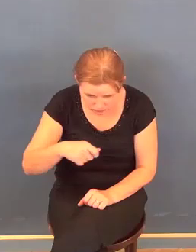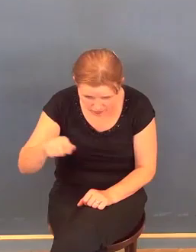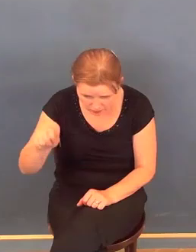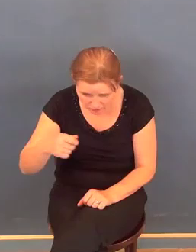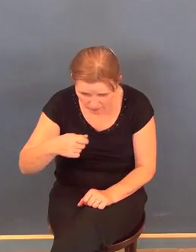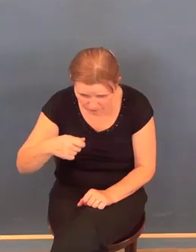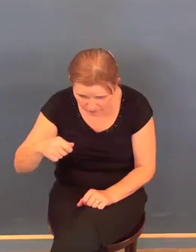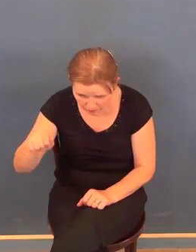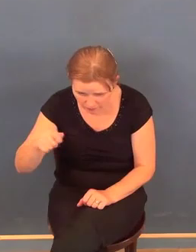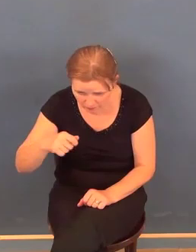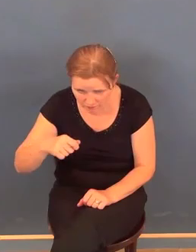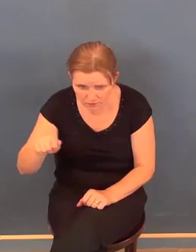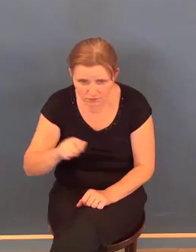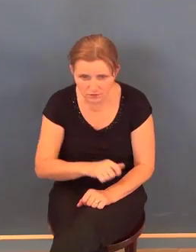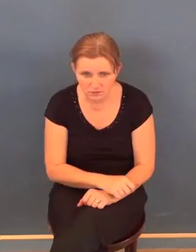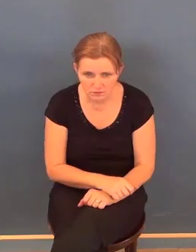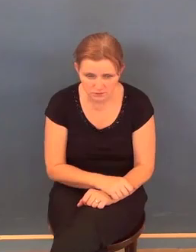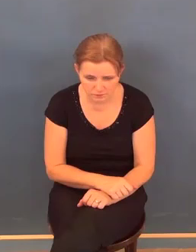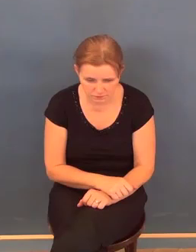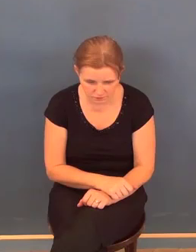Wyjeżdżam.